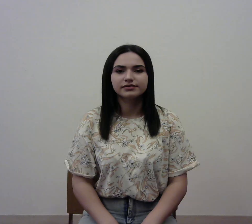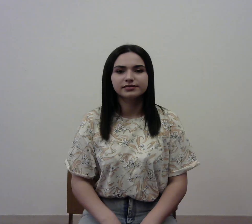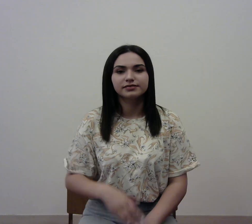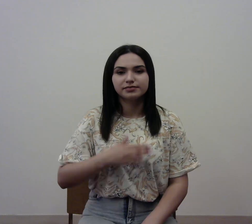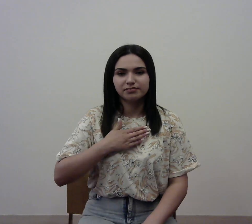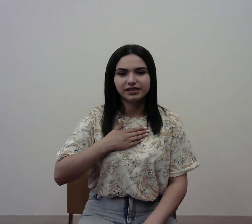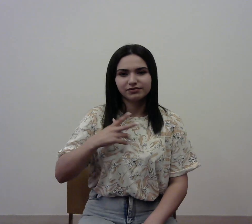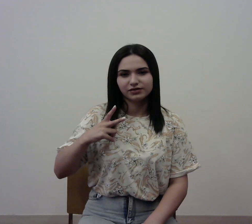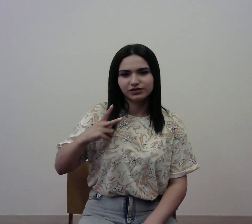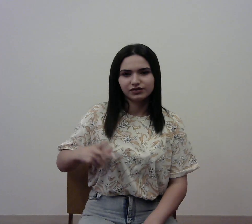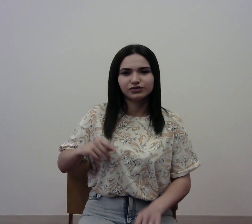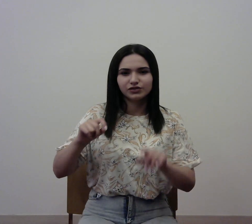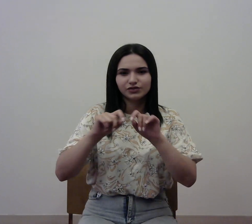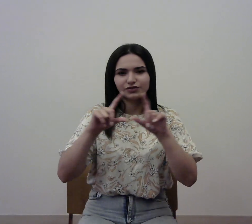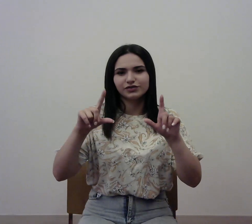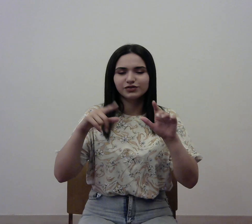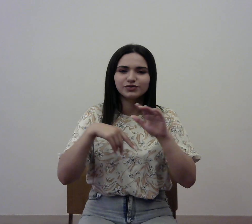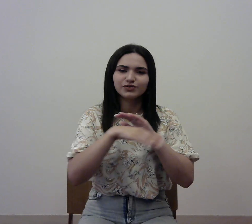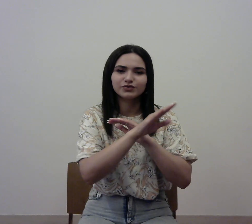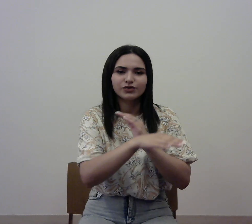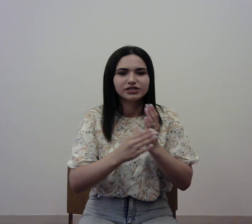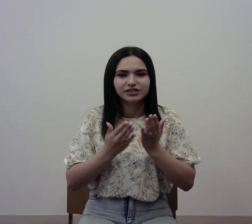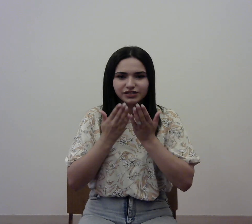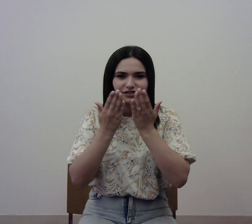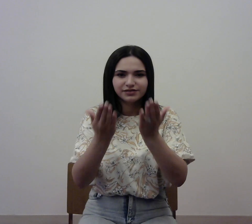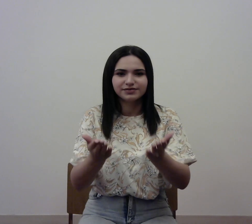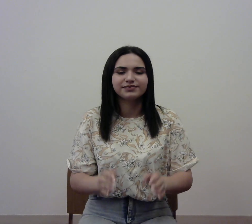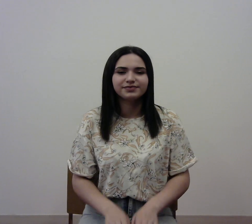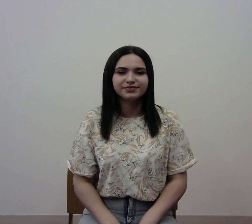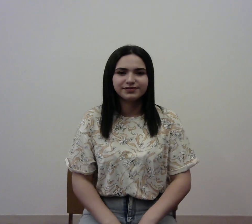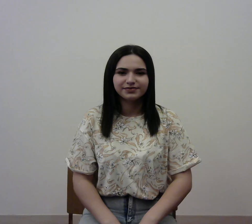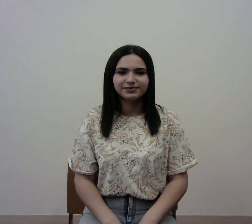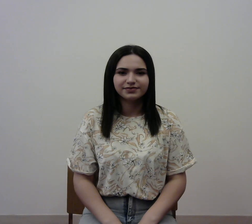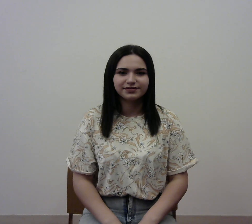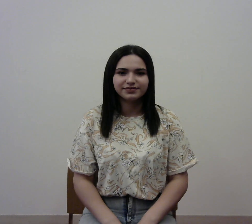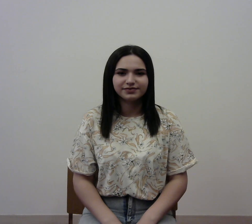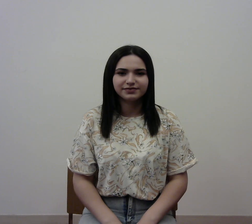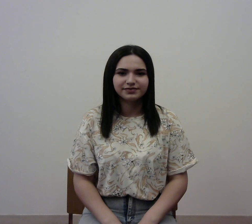Mənim qızım məktəbə gedir, oxuyur